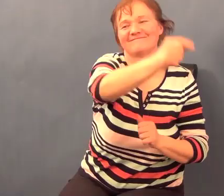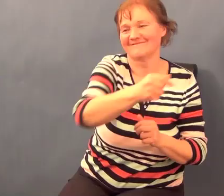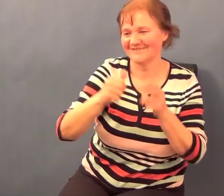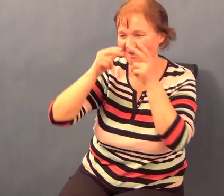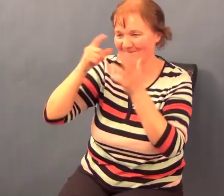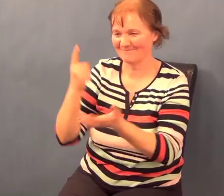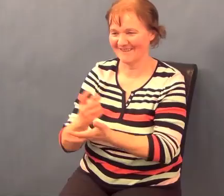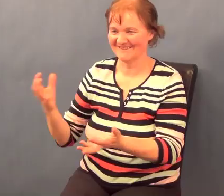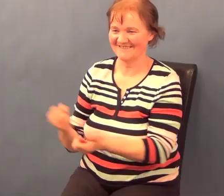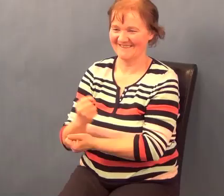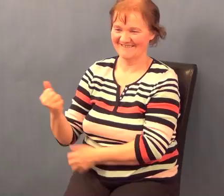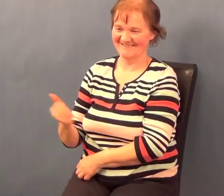Udało się znaleźć żabę i poszli.